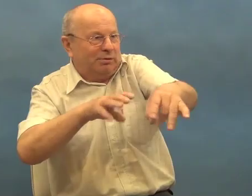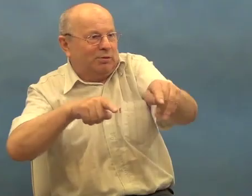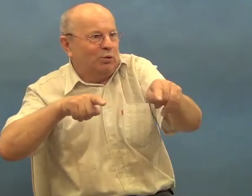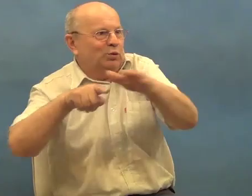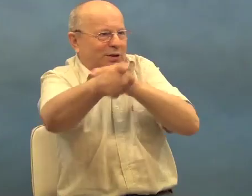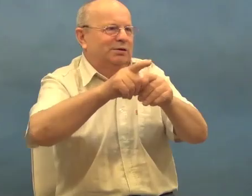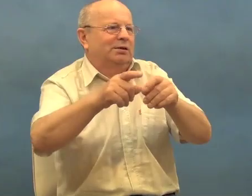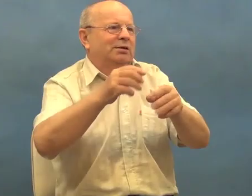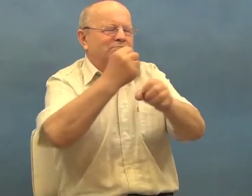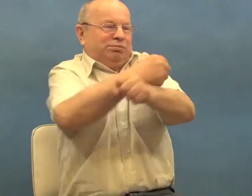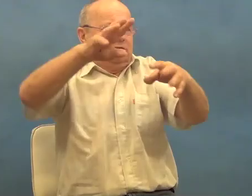Wybuch.